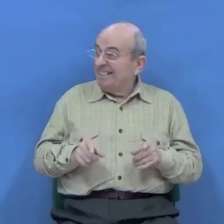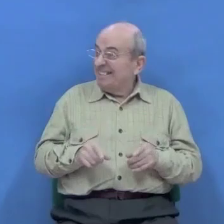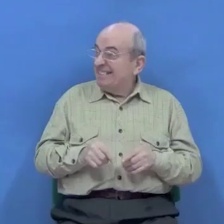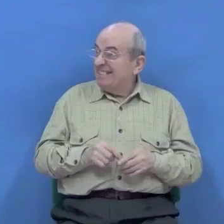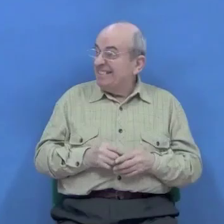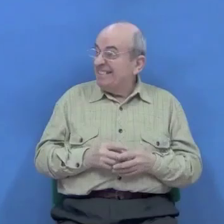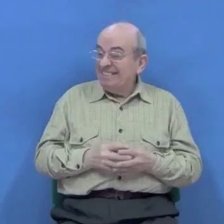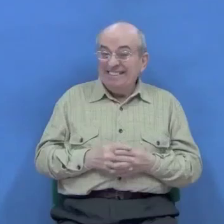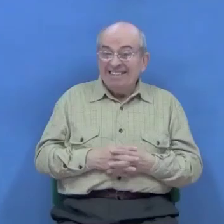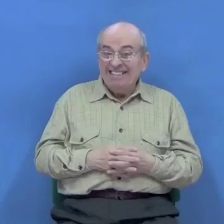Zakaz pływania razem.